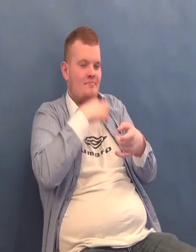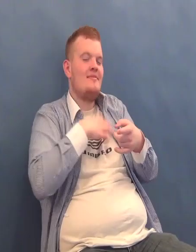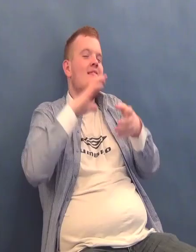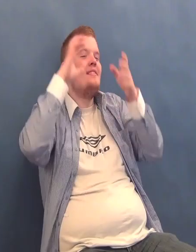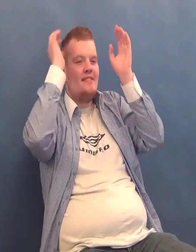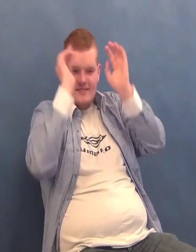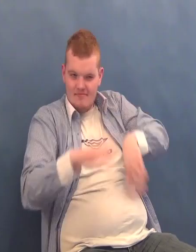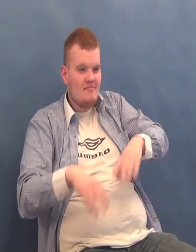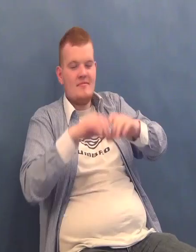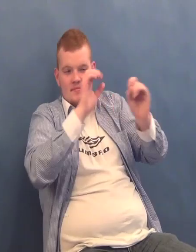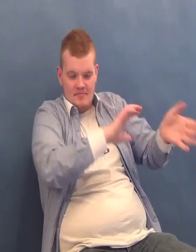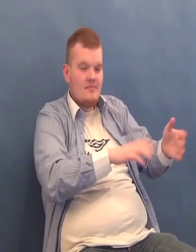Dobra, odpuszczają.